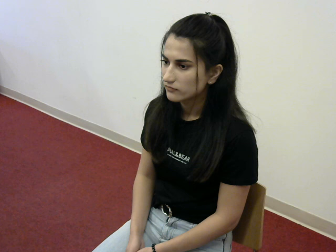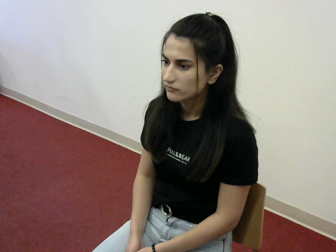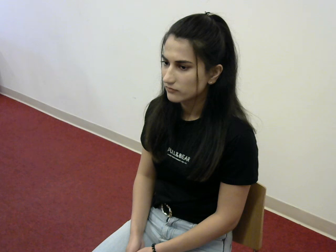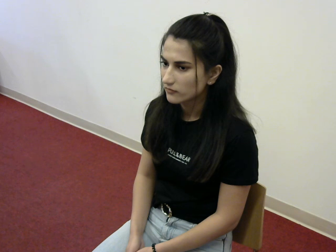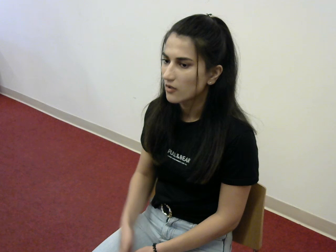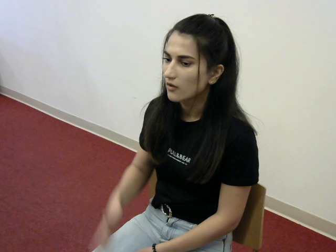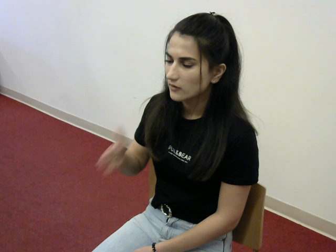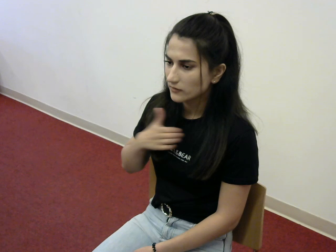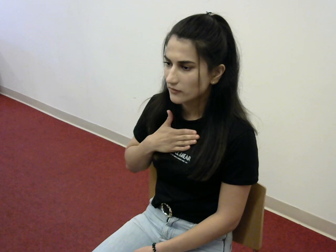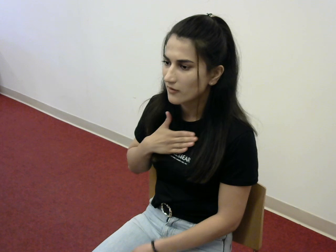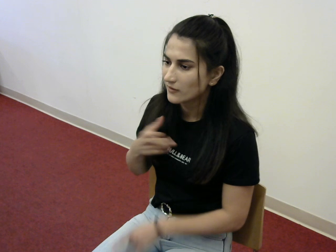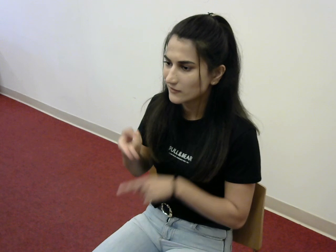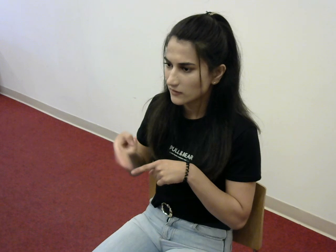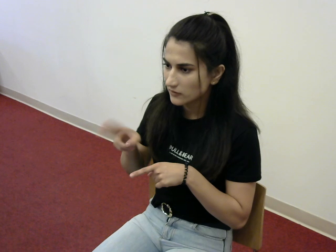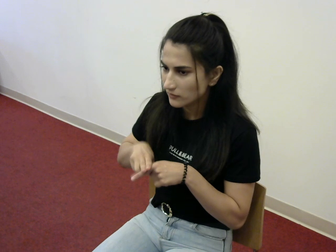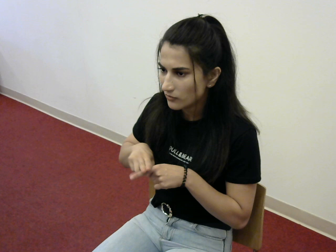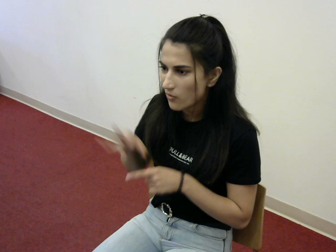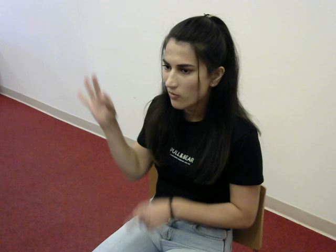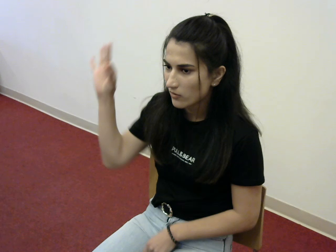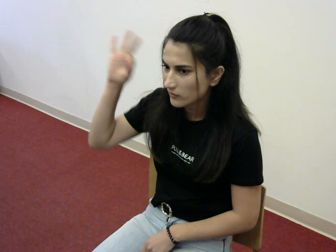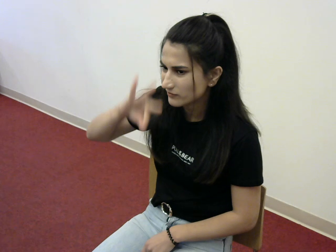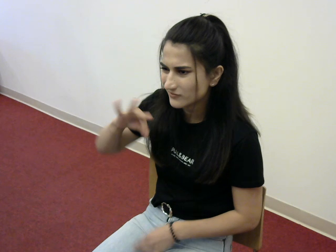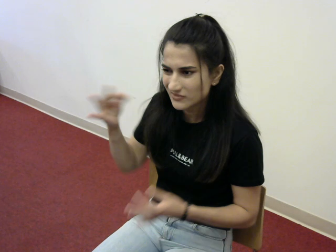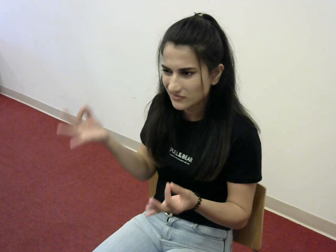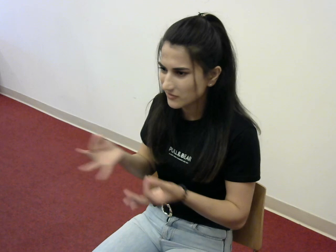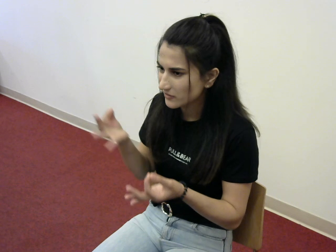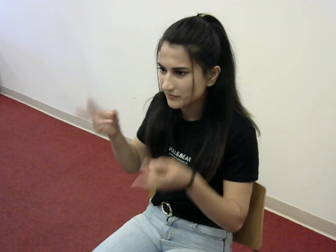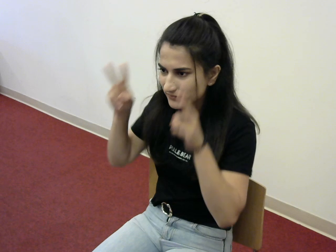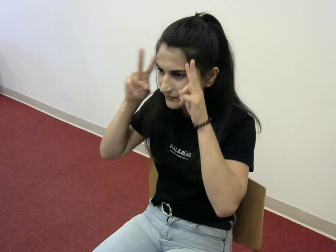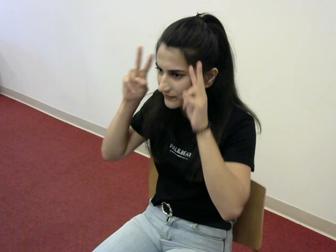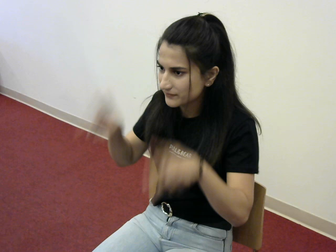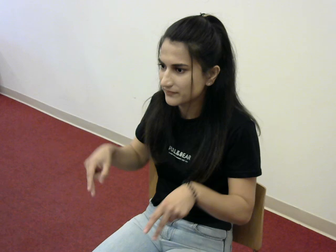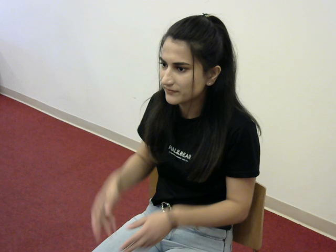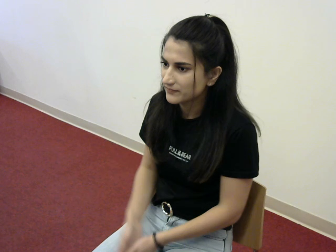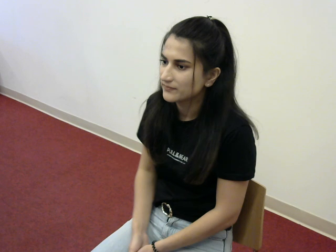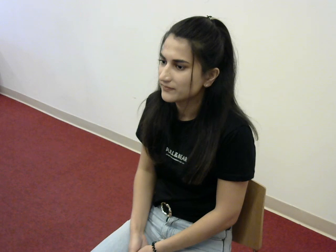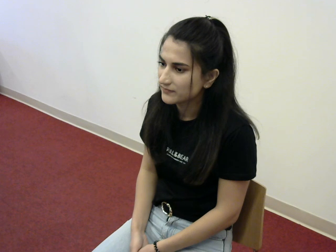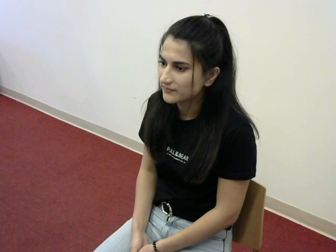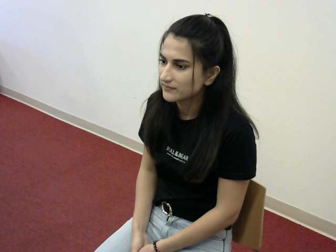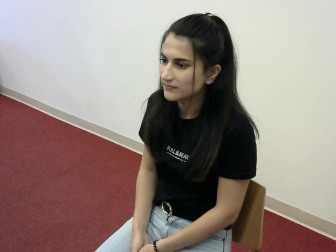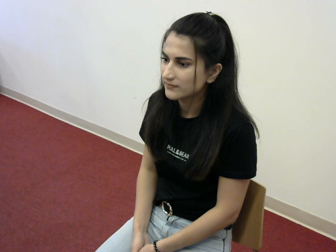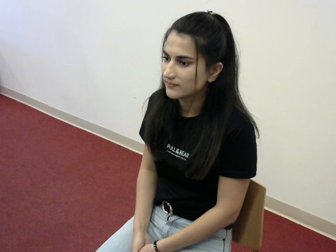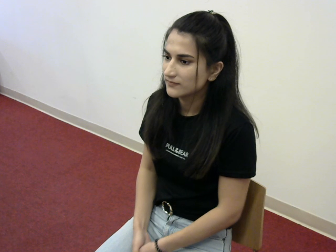Mən bu barədə heç nə bilmirəm